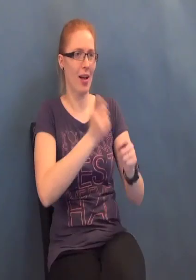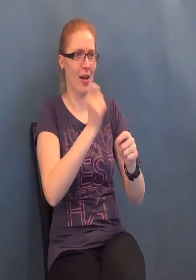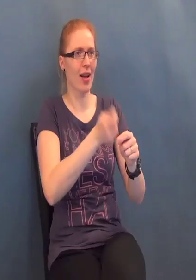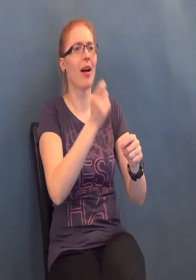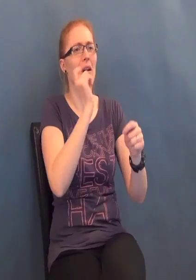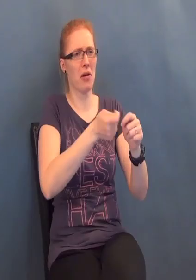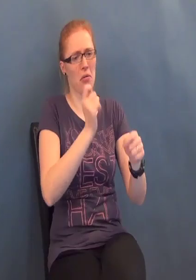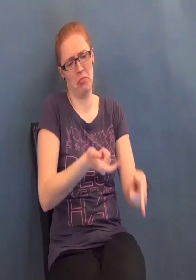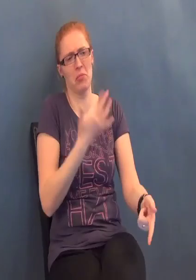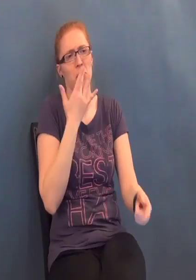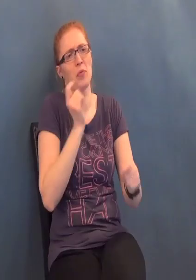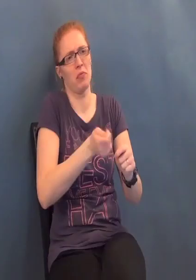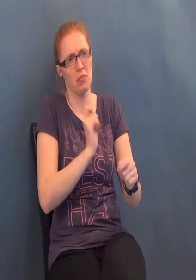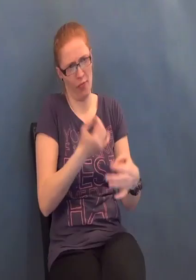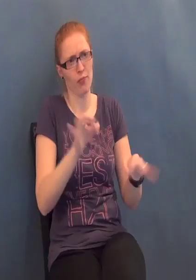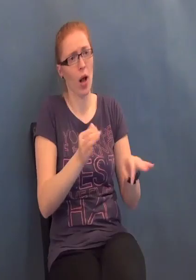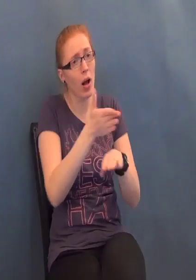Młotkiem... nie ma młotka na znaku, więc wolno.